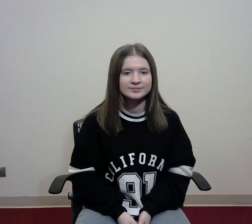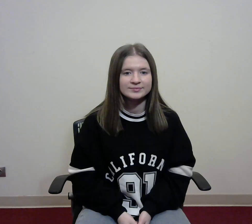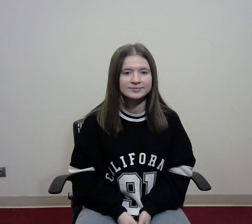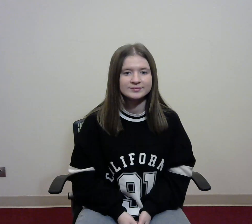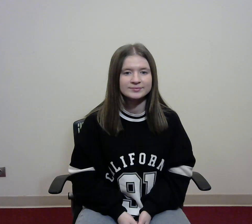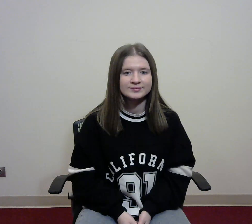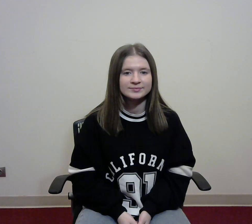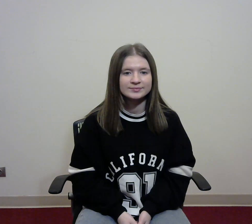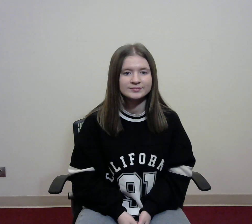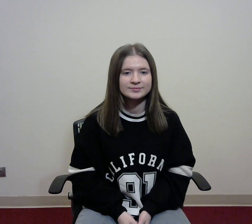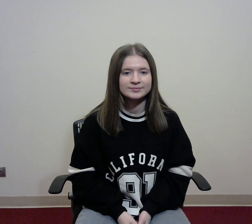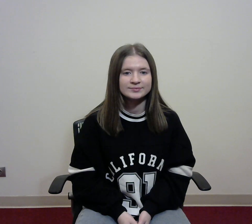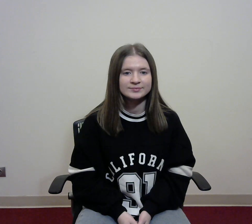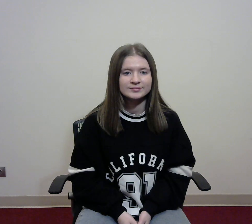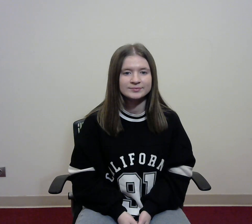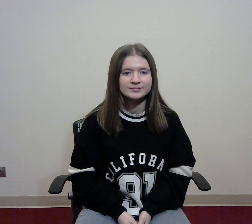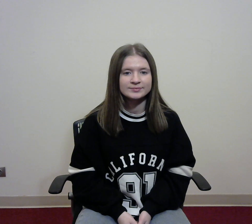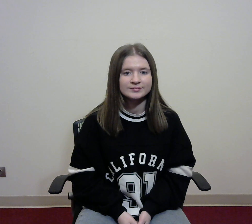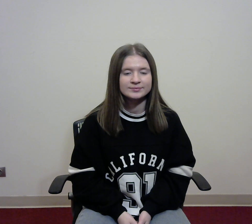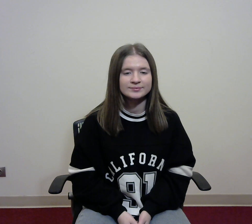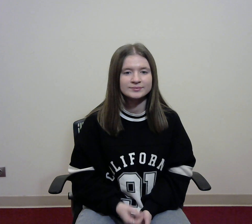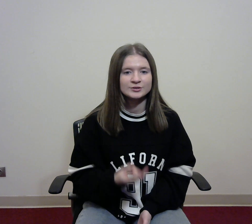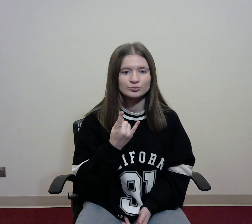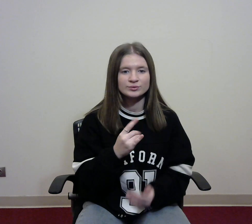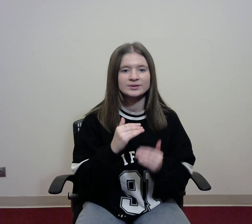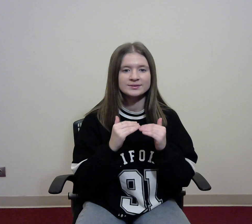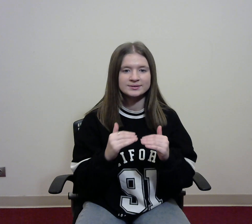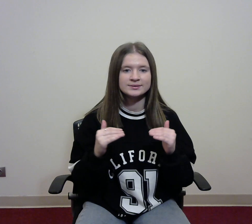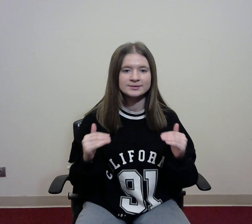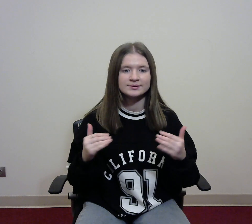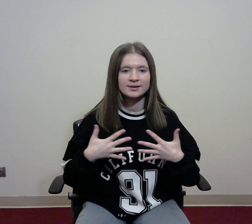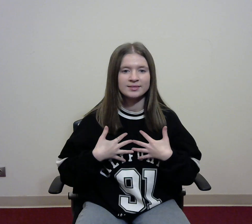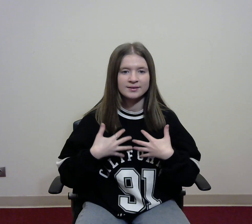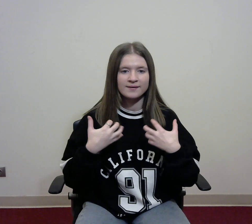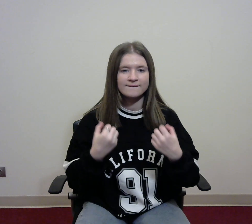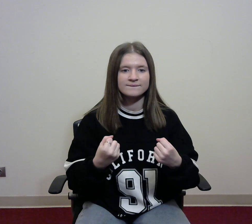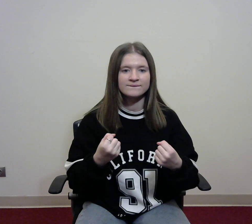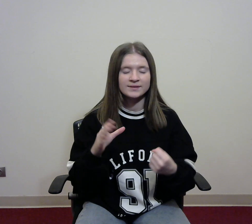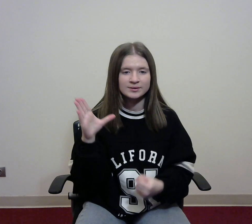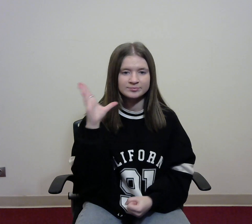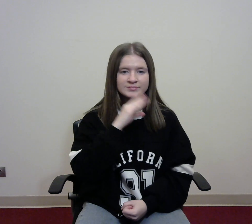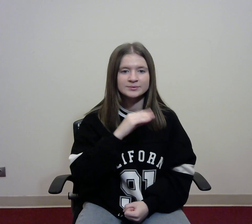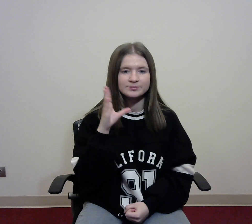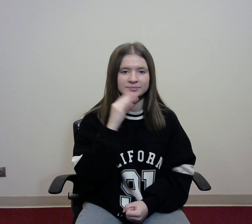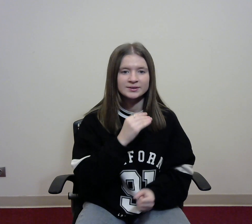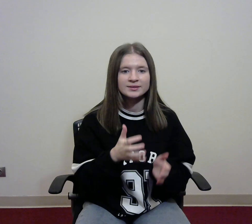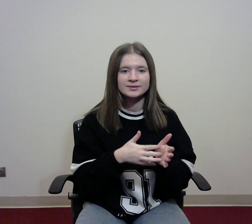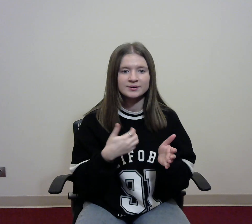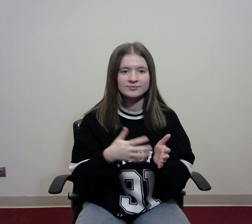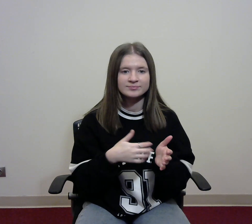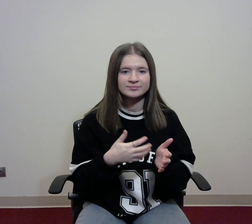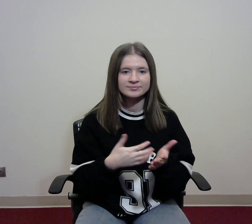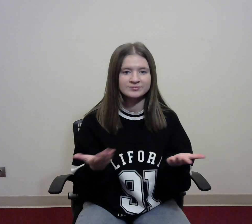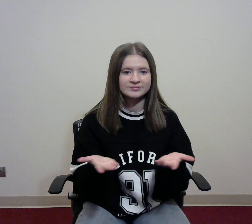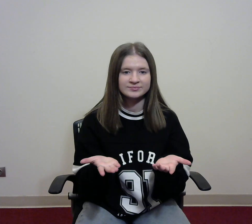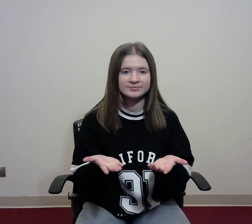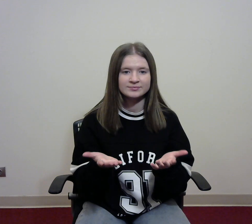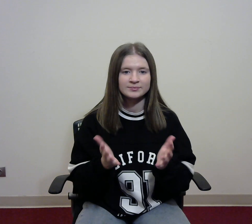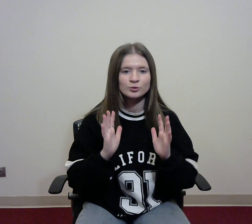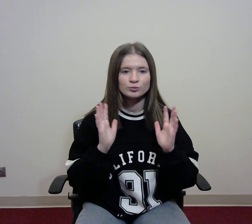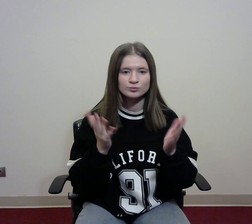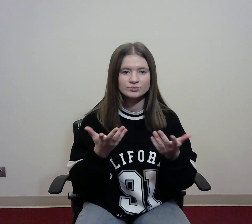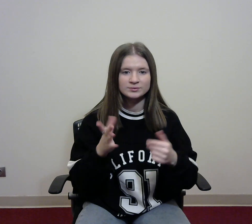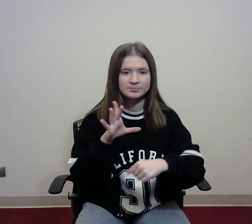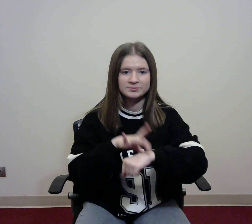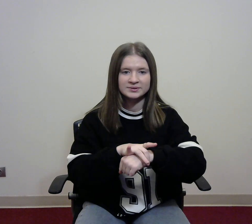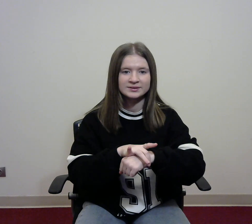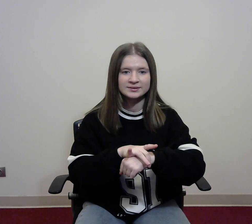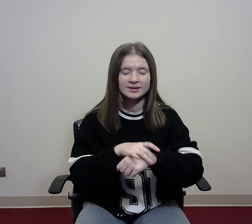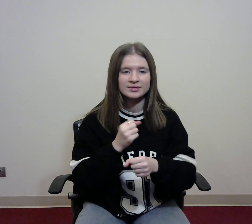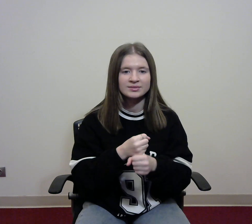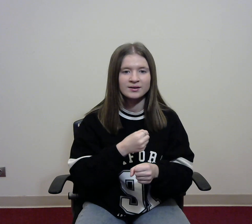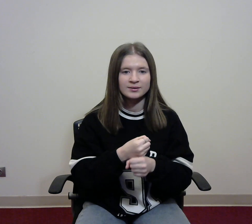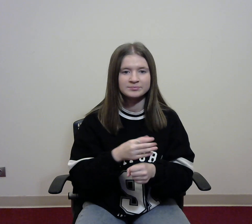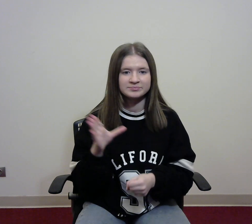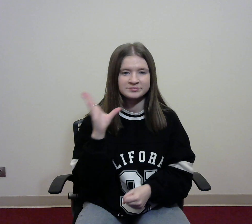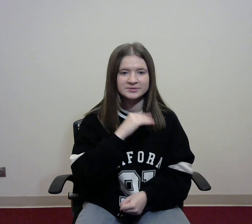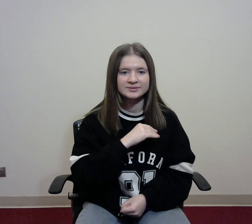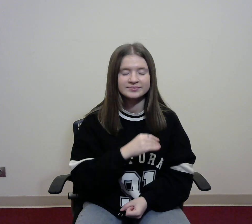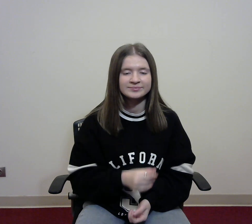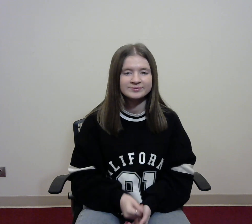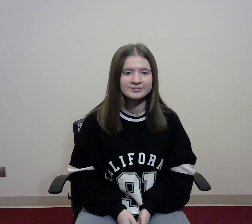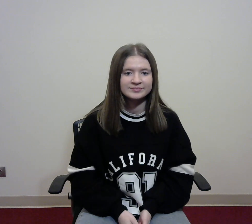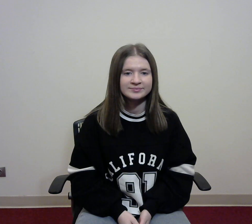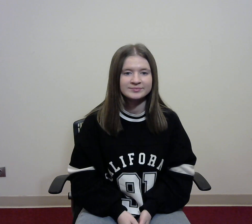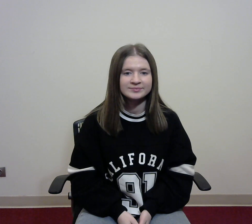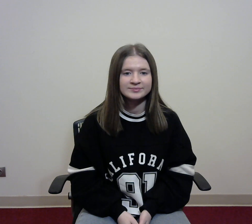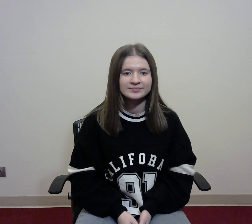Uşaqların sağlamlıq imkanlarının məhdudluğu hansı hallarda müəyyən edilir?